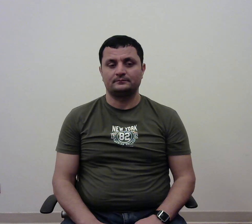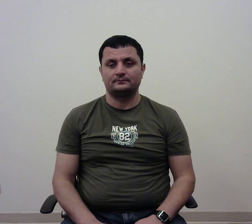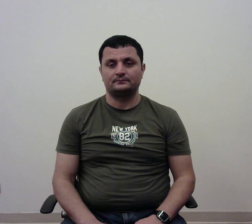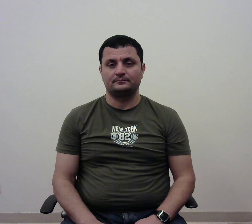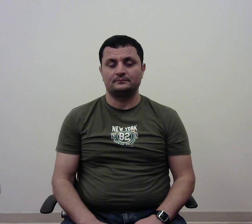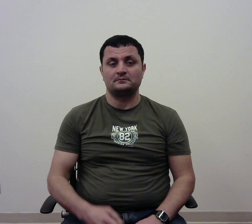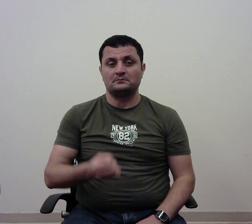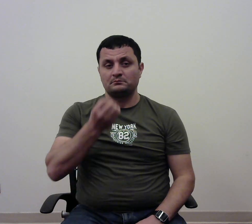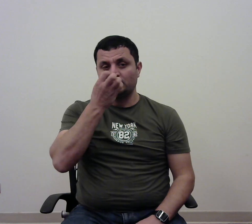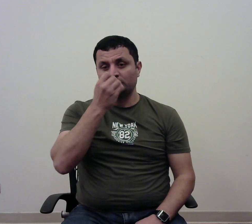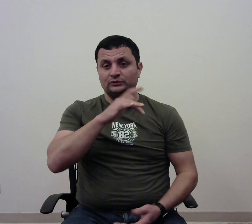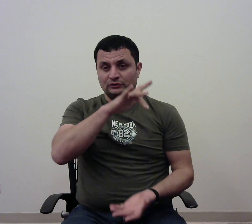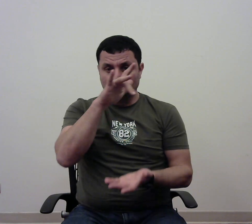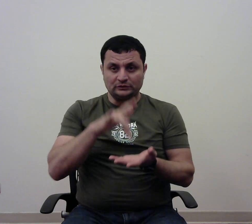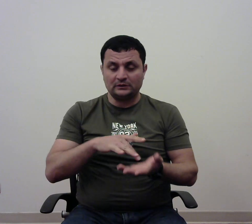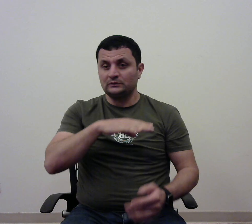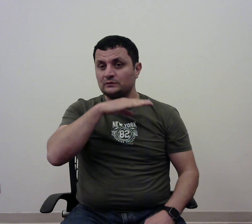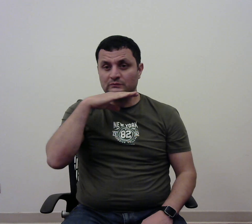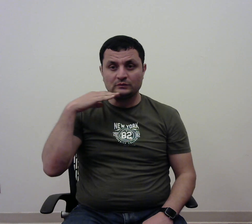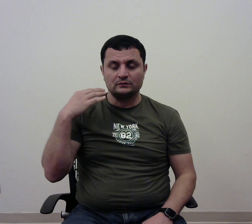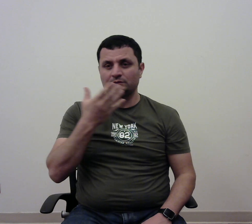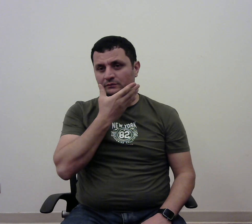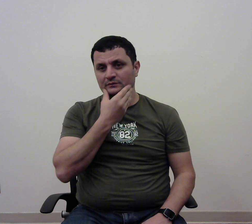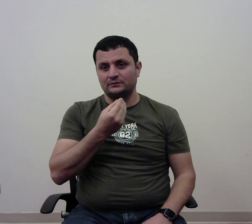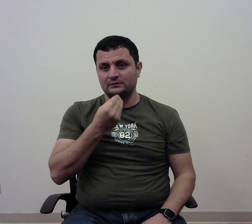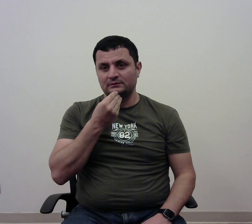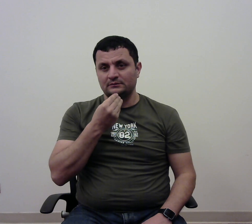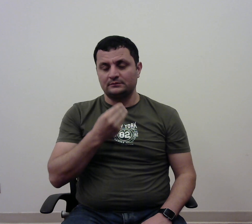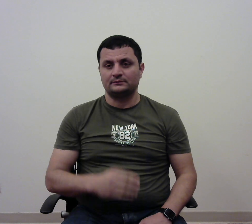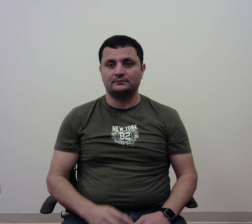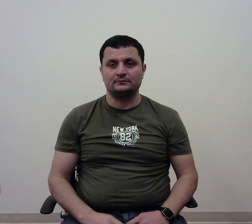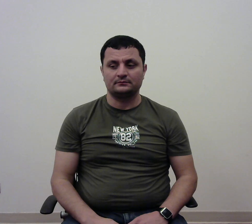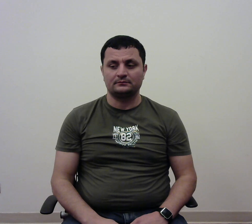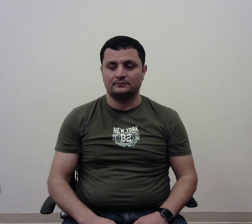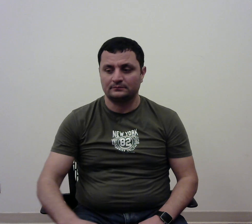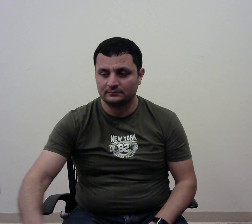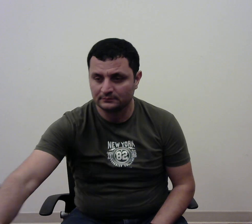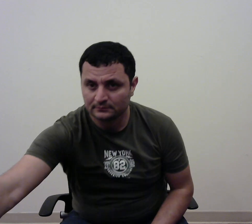Bakı şəhəri çox gözəldir